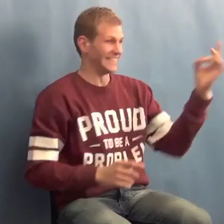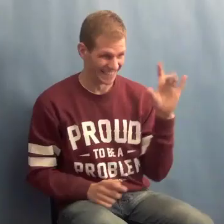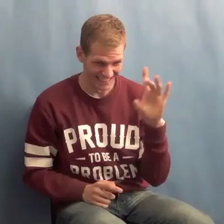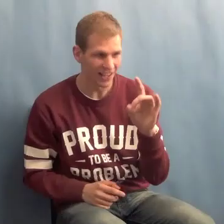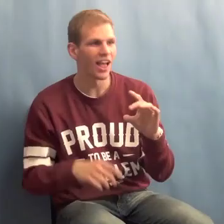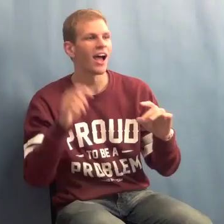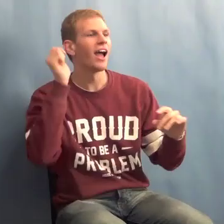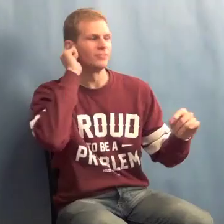Wyszła kobieta i zauważyła co zrobił.